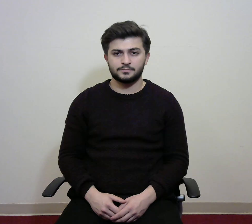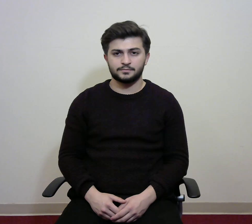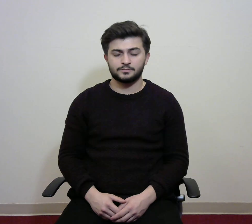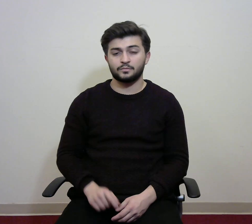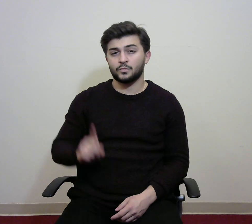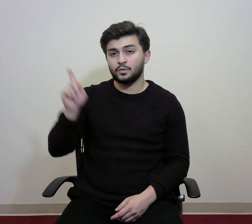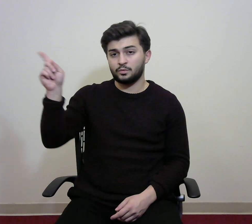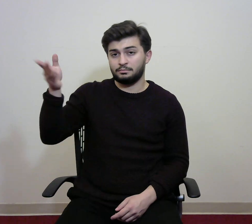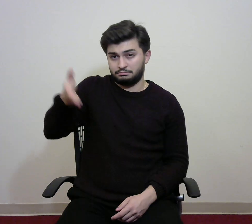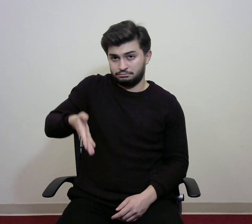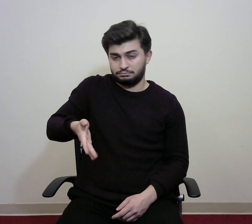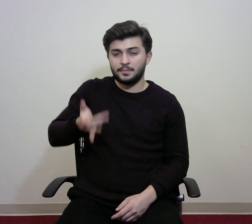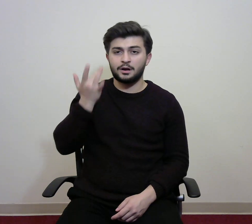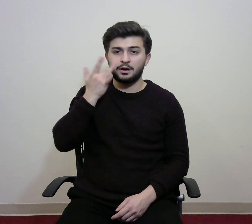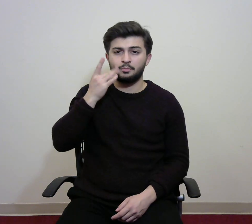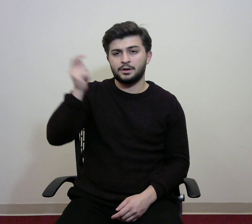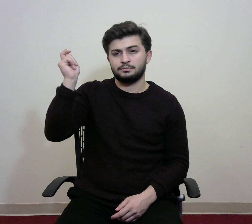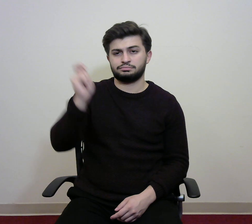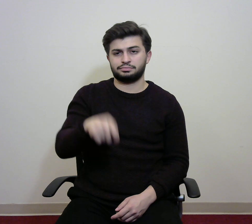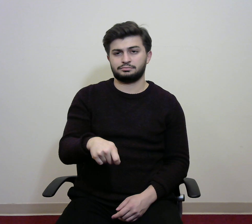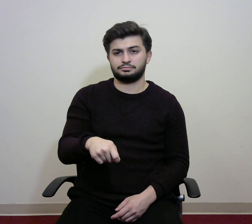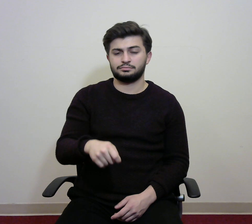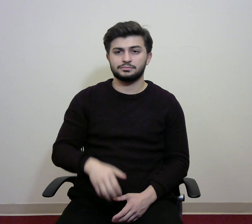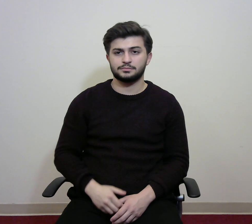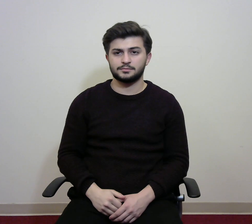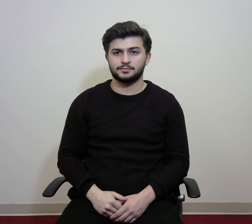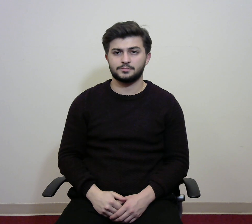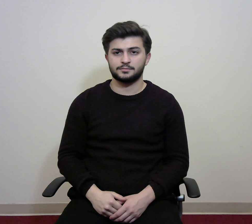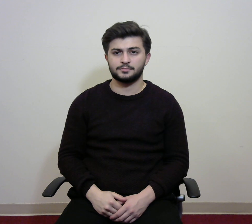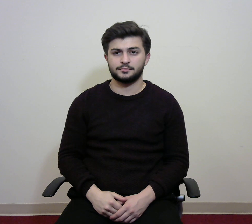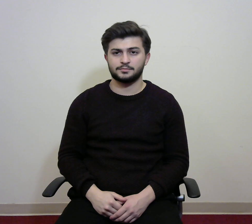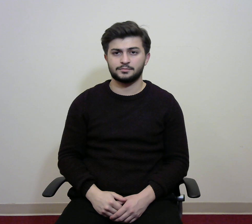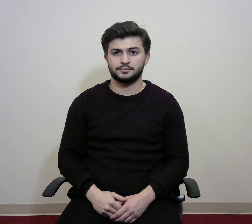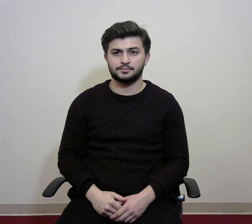O bura Amerikadan gəlib